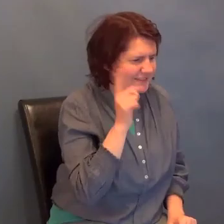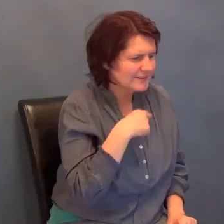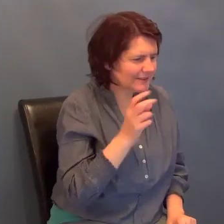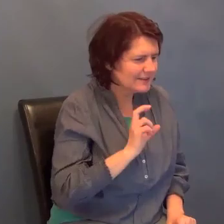Myślę.